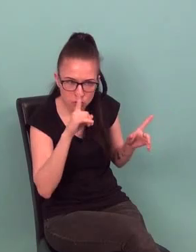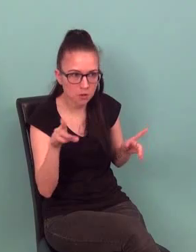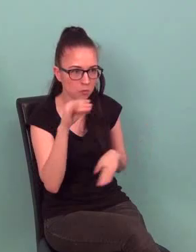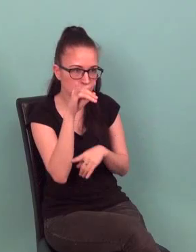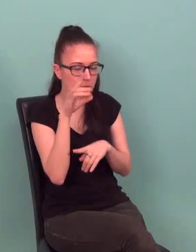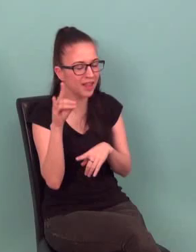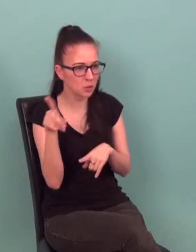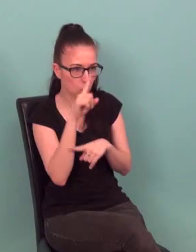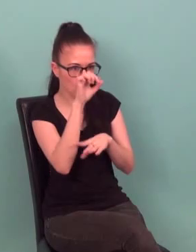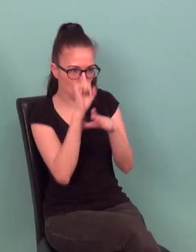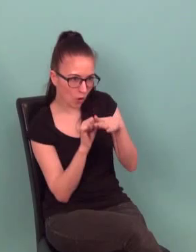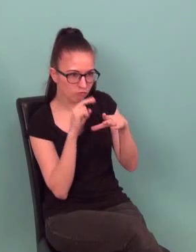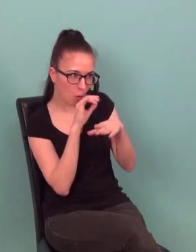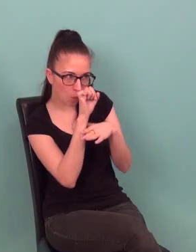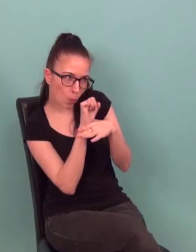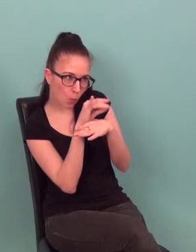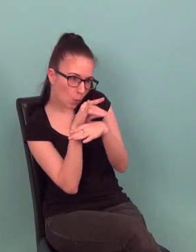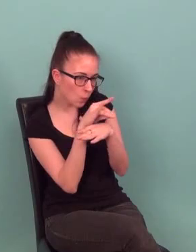Pies chowa łeb i czeka.